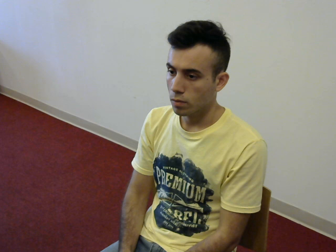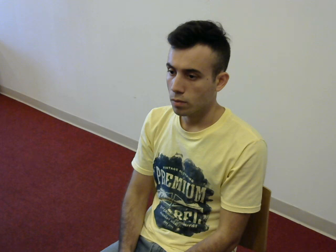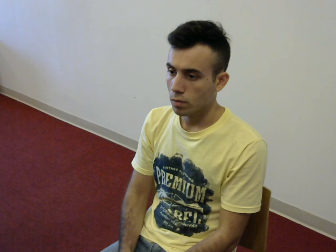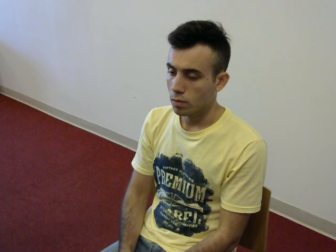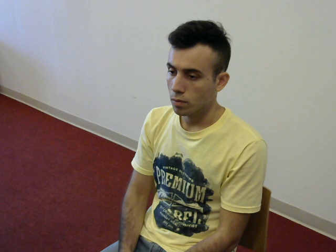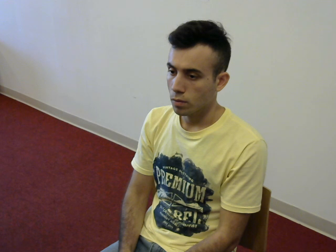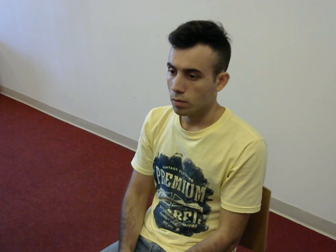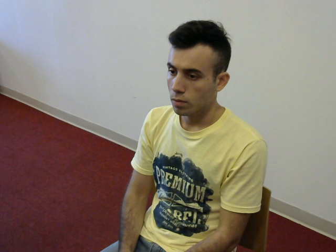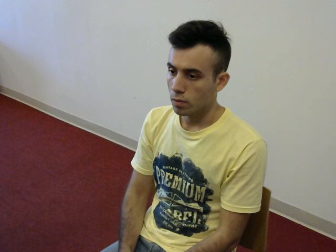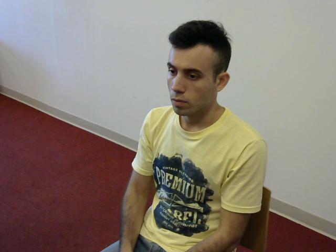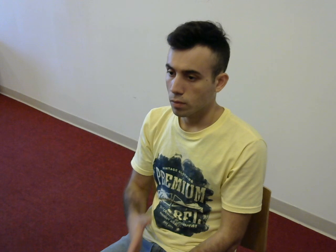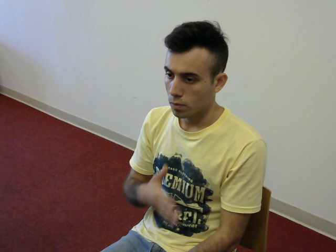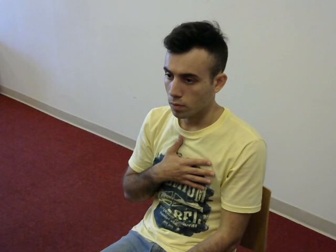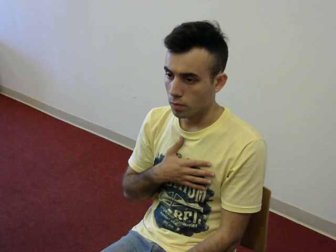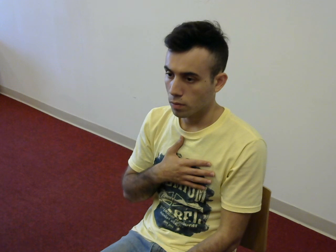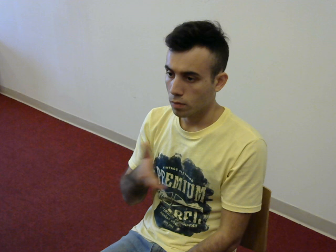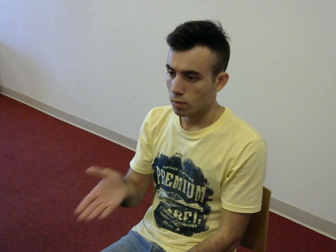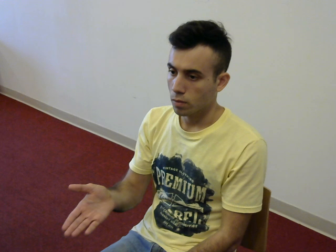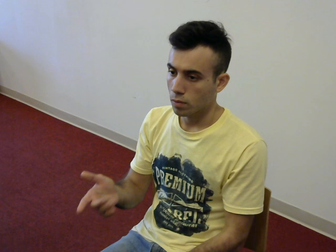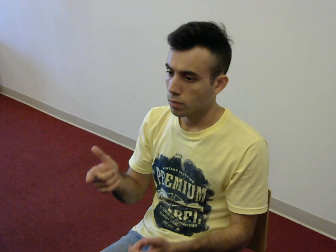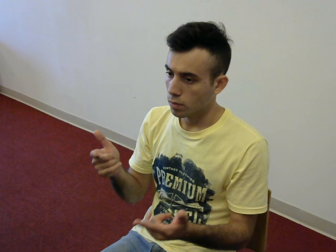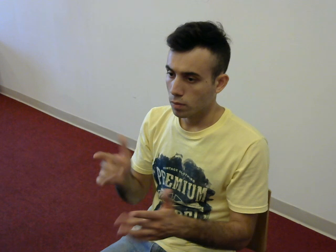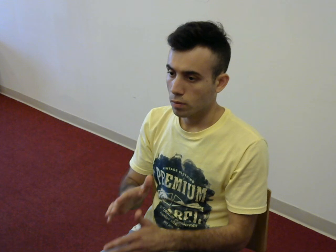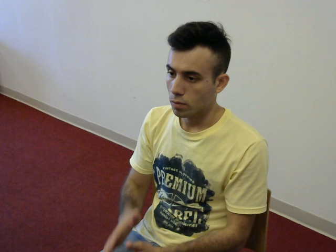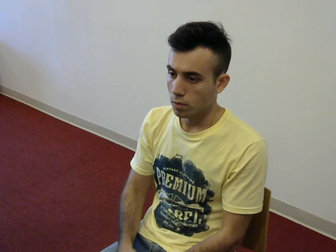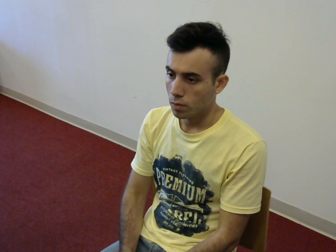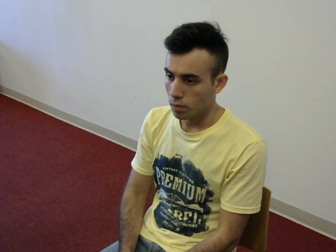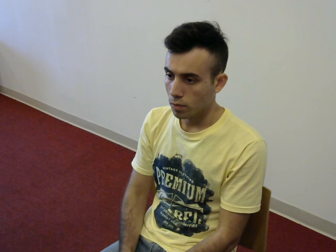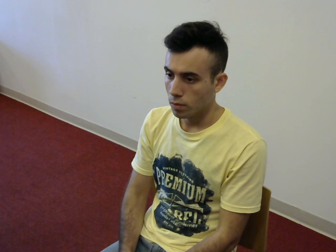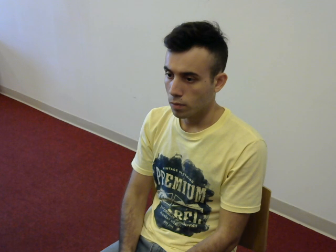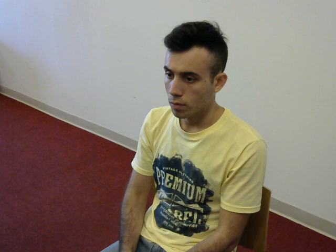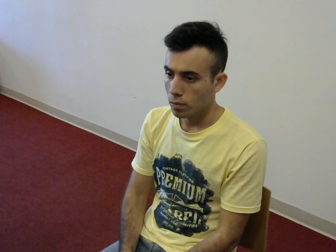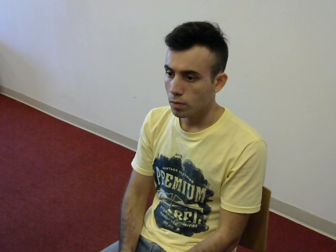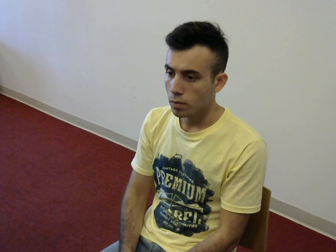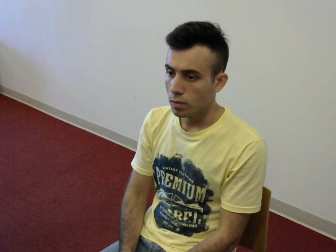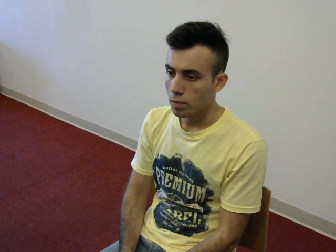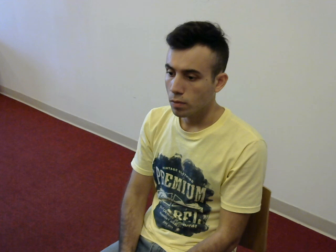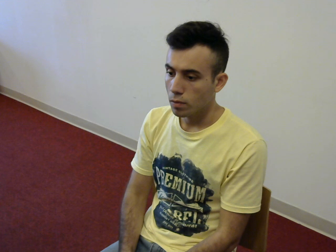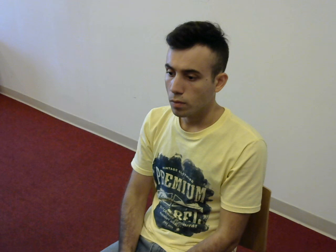Mən bununla razı deyiləm